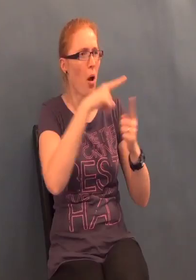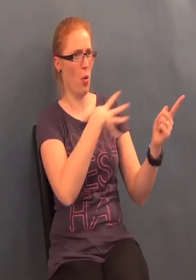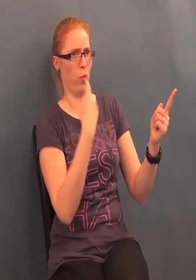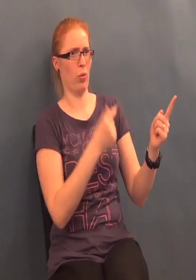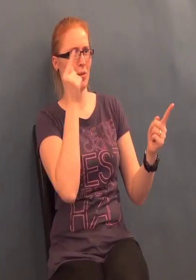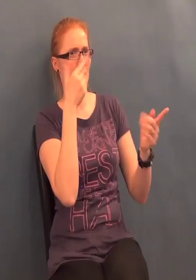Spał.